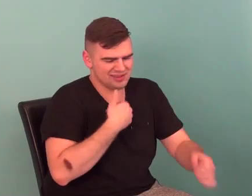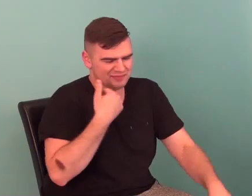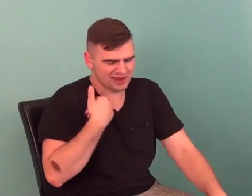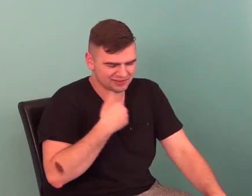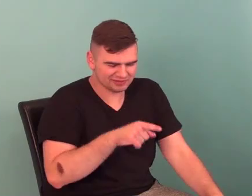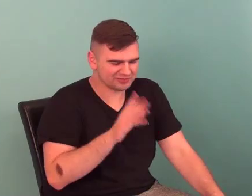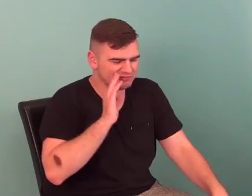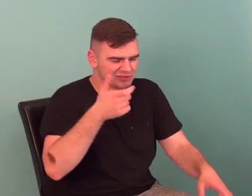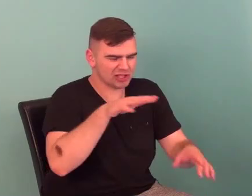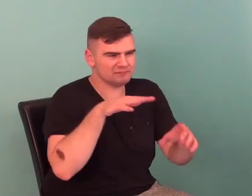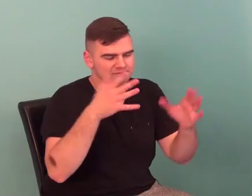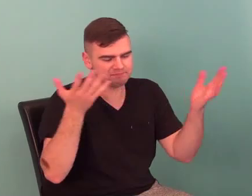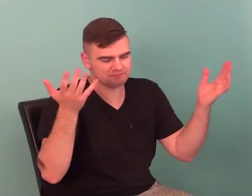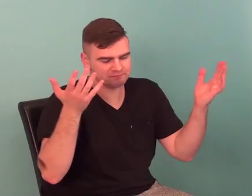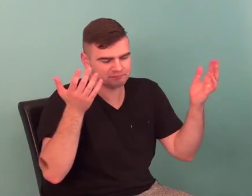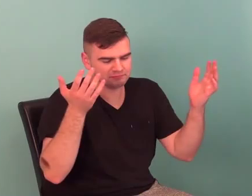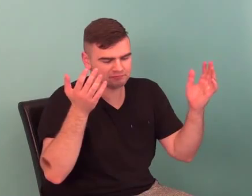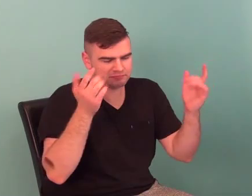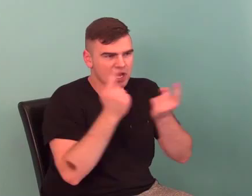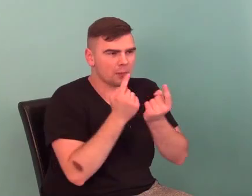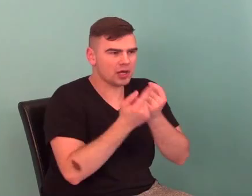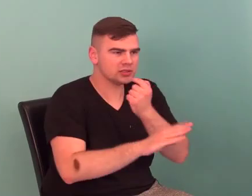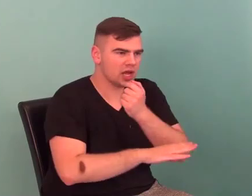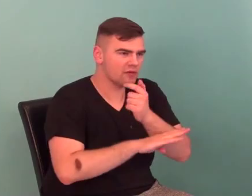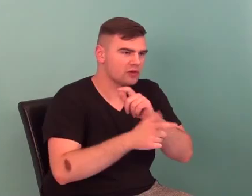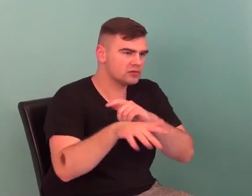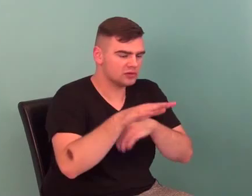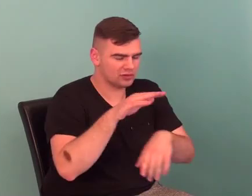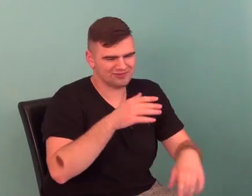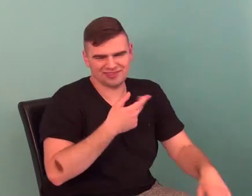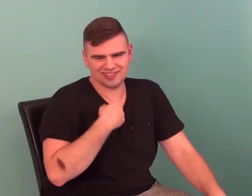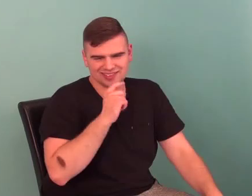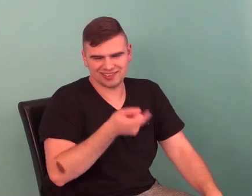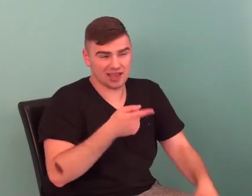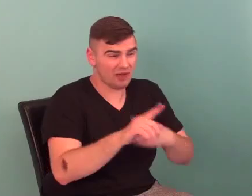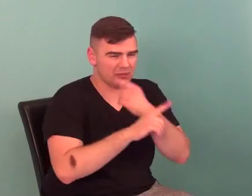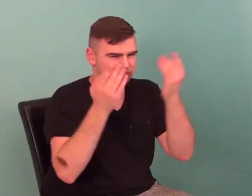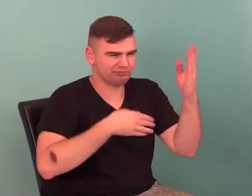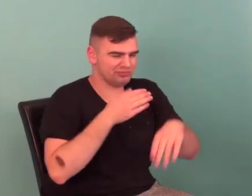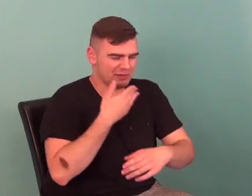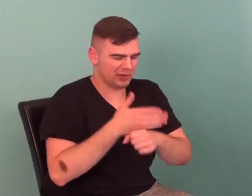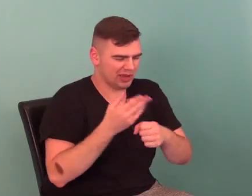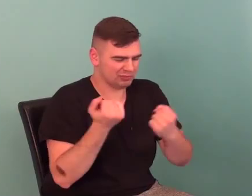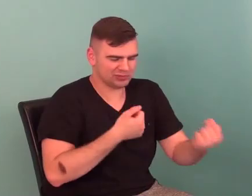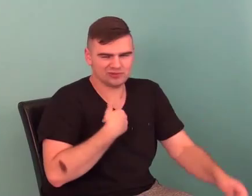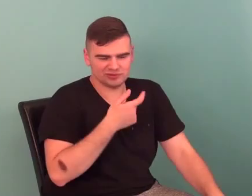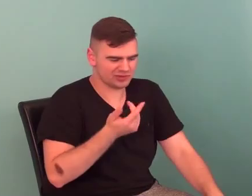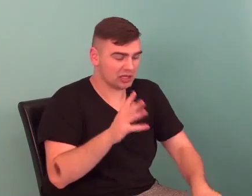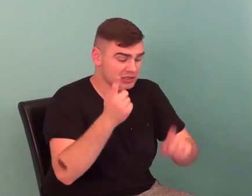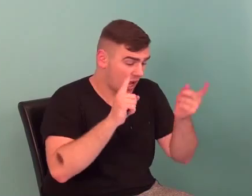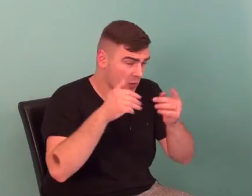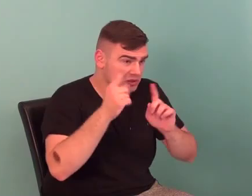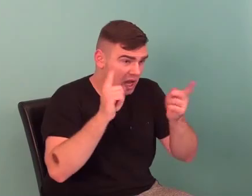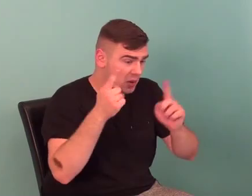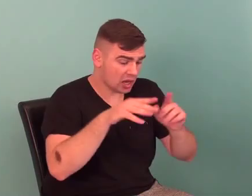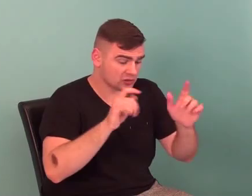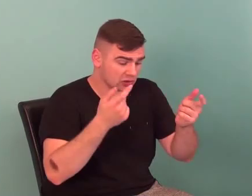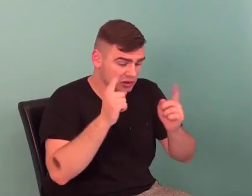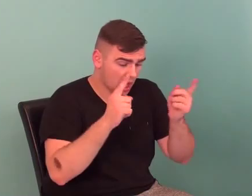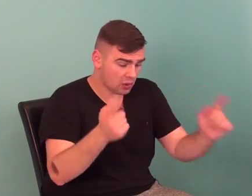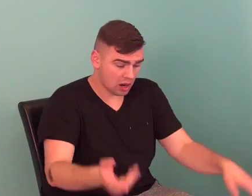Możliwe, że to miejsce to jest fabryka drewna, nie, niemożliwe, bo w fabryce z automatu wszystko, może to na działce coś jest?